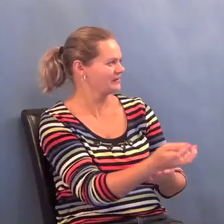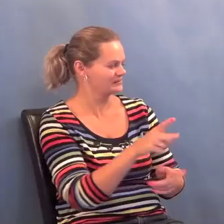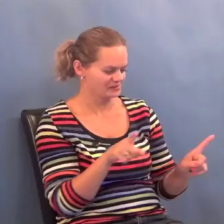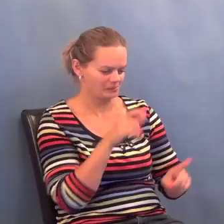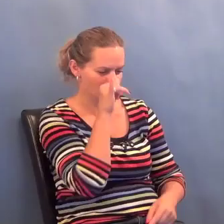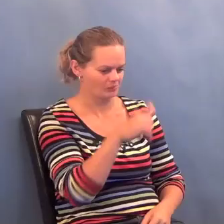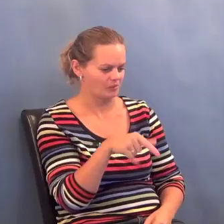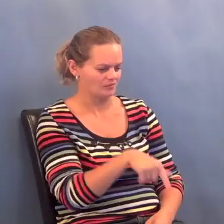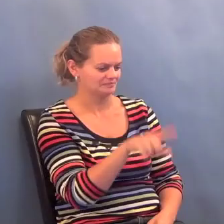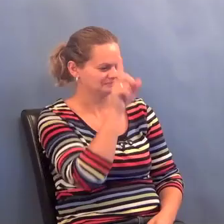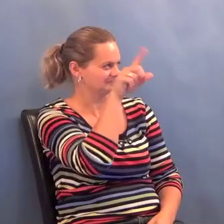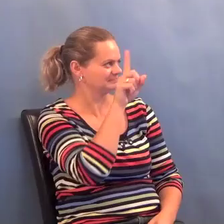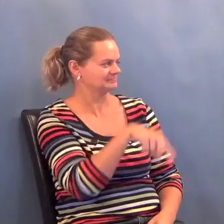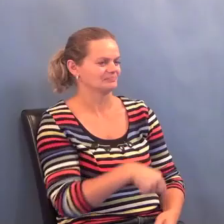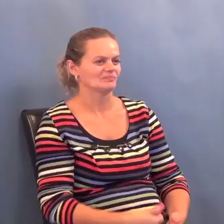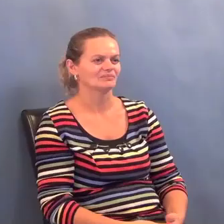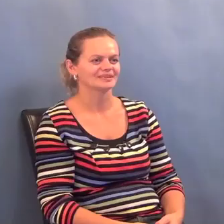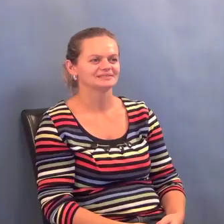Sanki, to znaczy, że nie można. Wymyślanie...